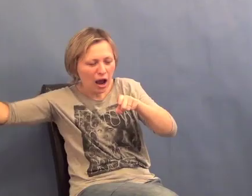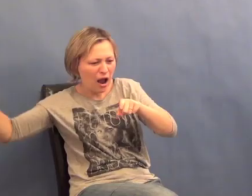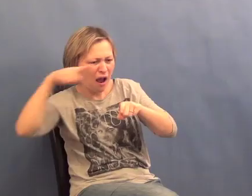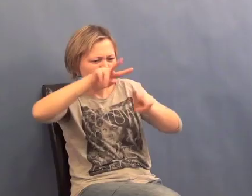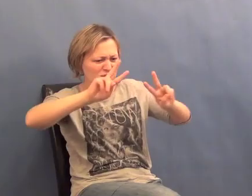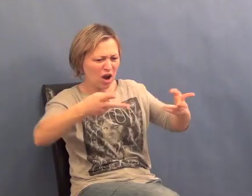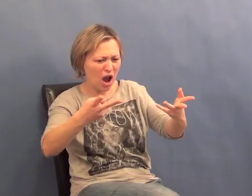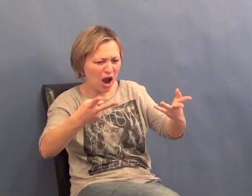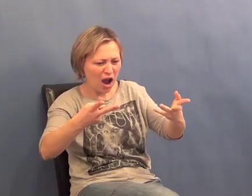Co tam się stało?